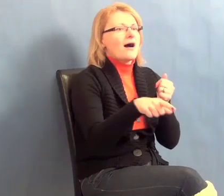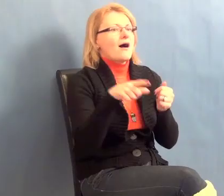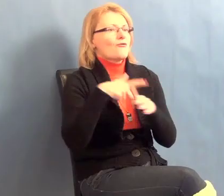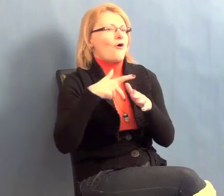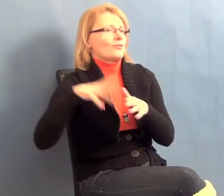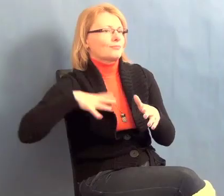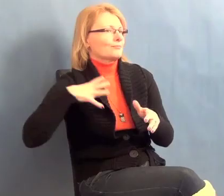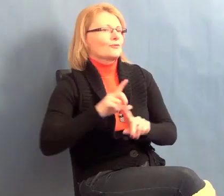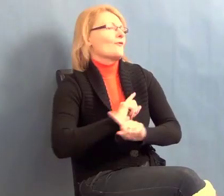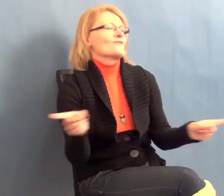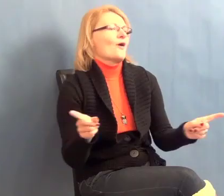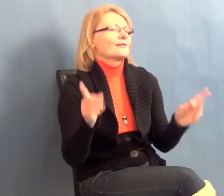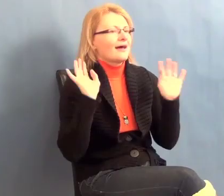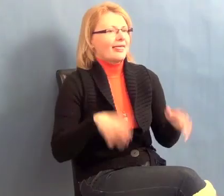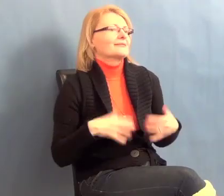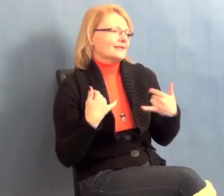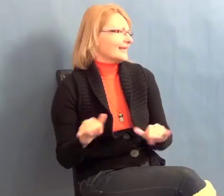Co to kogo obchodzi, muszą szukać innego miejsca.